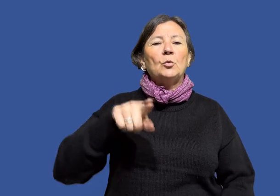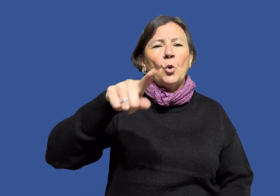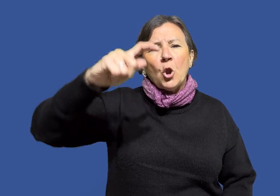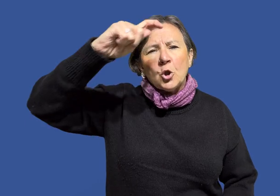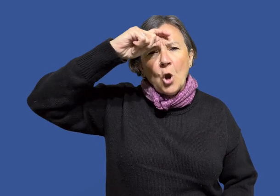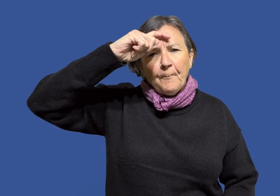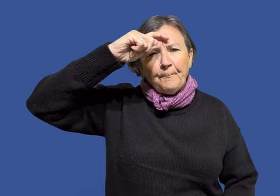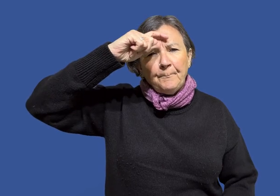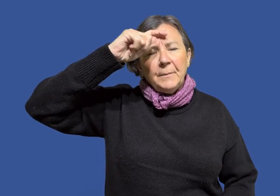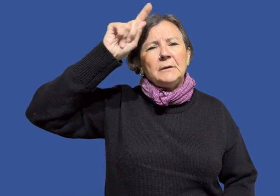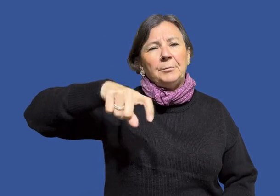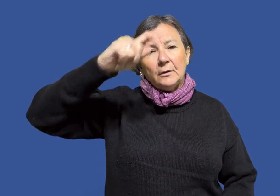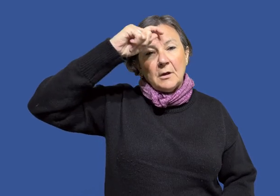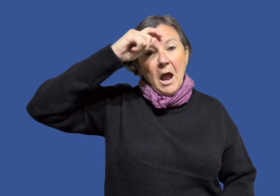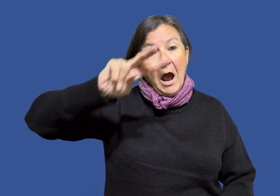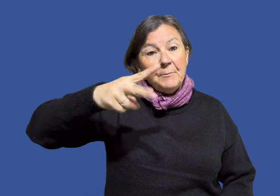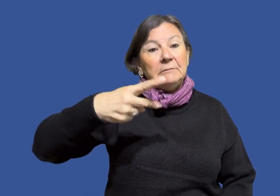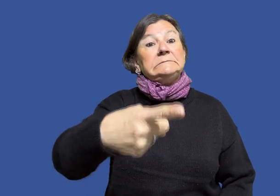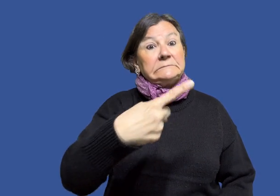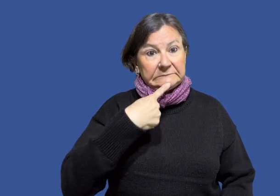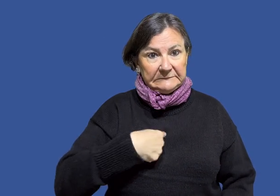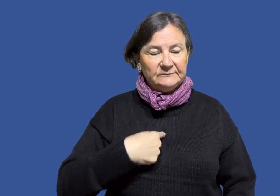Diga'm el teu nom i cognoms.